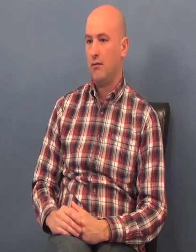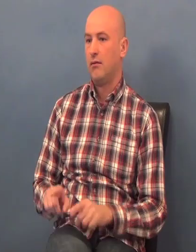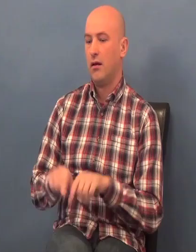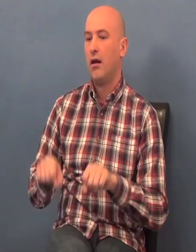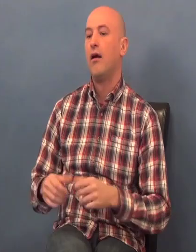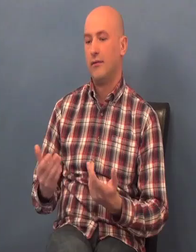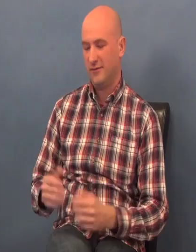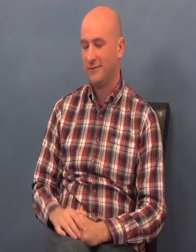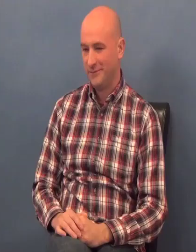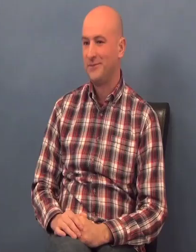Tak jak z drenażem, tak.